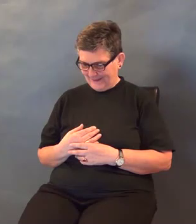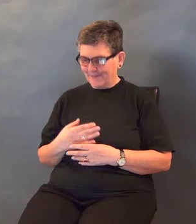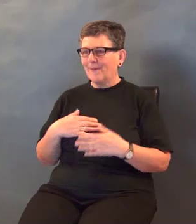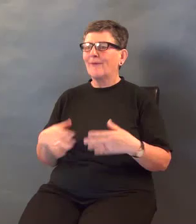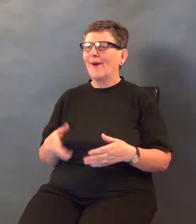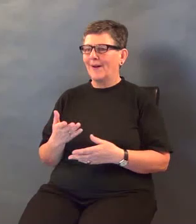Mam urodziny.